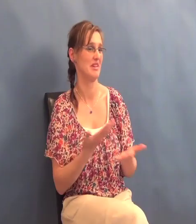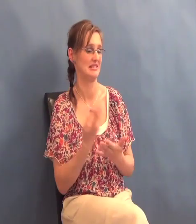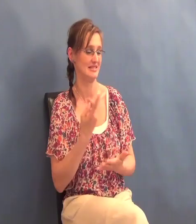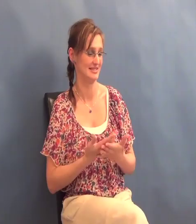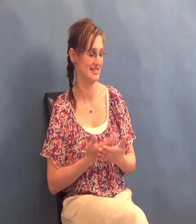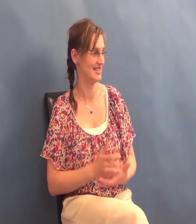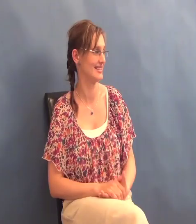Dlaczego jest zakaz?